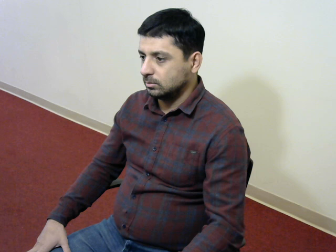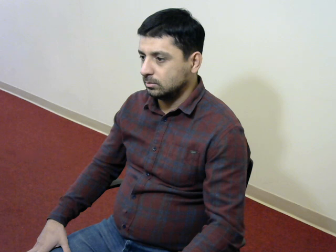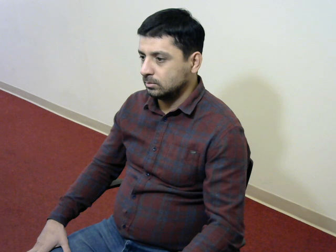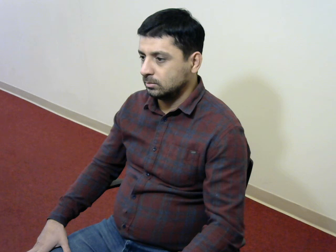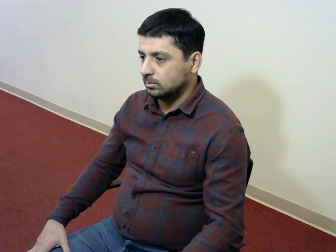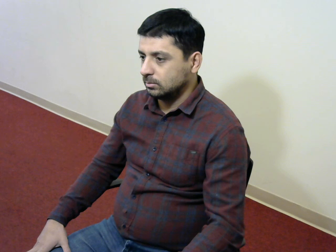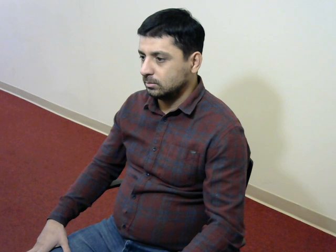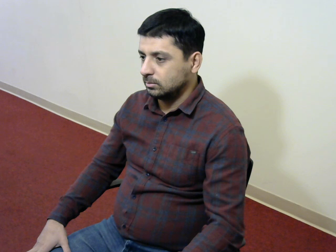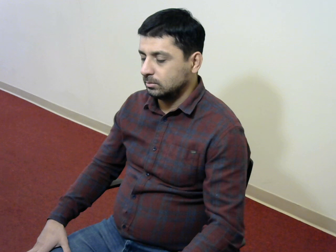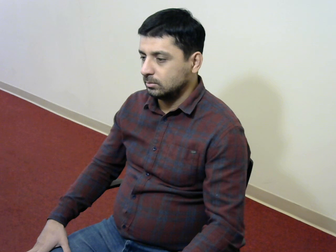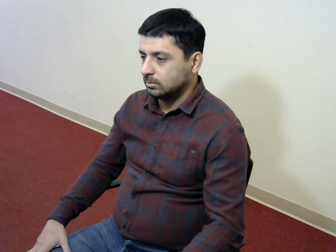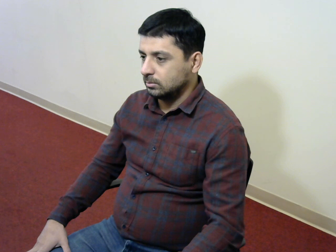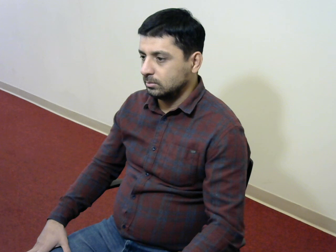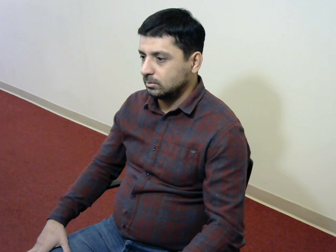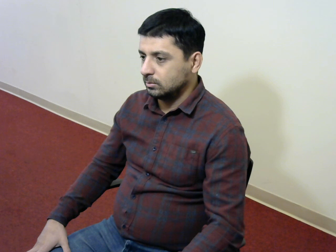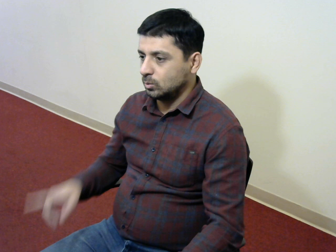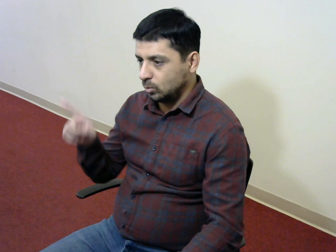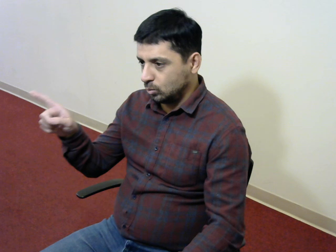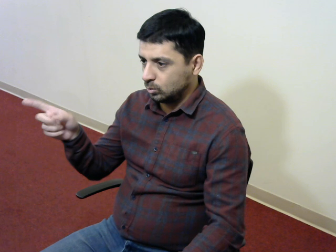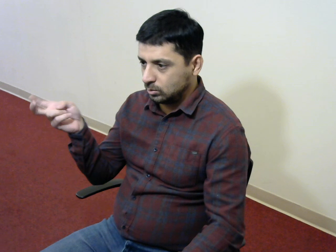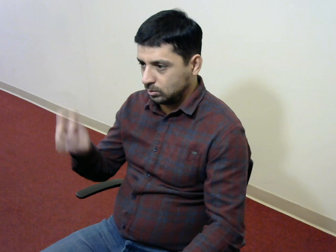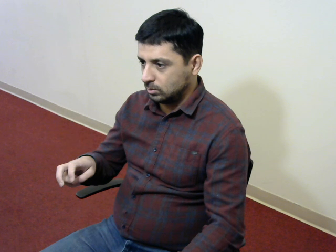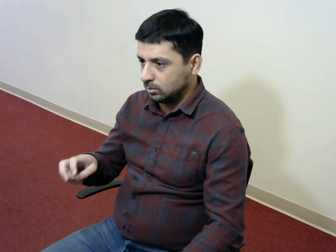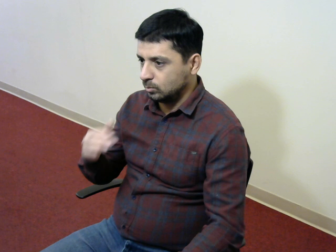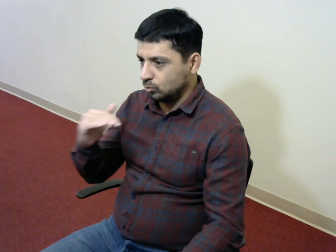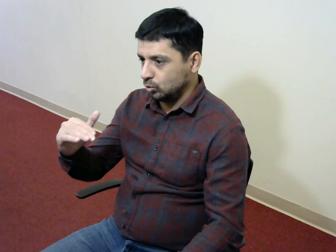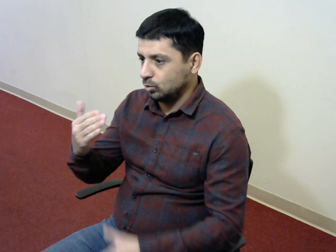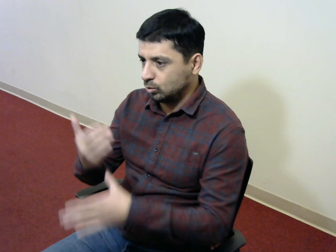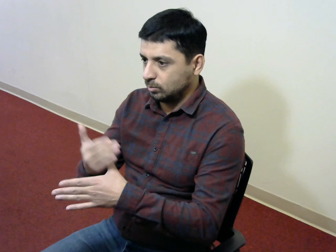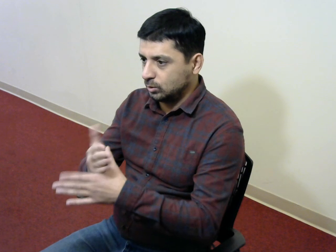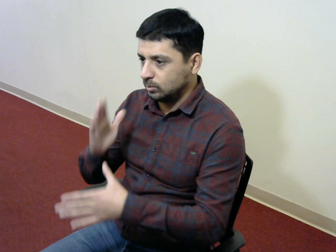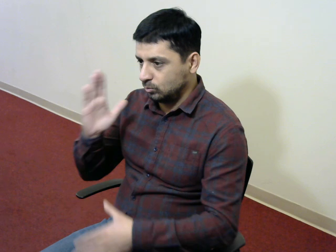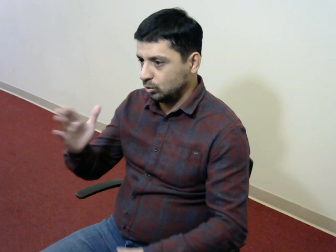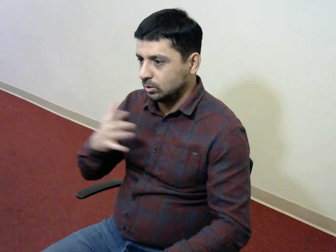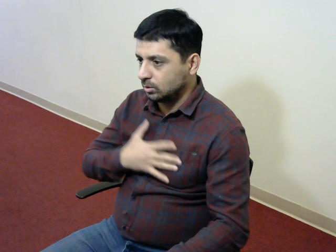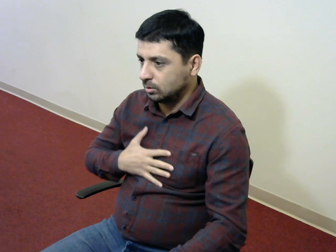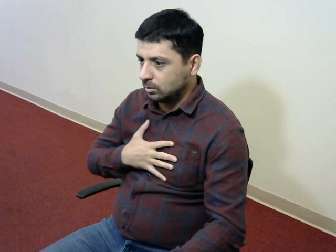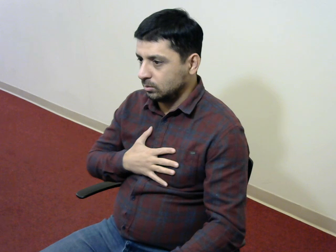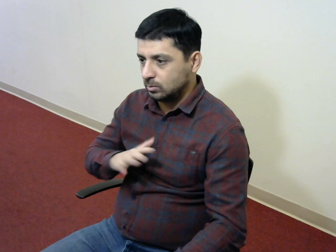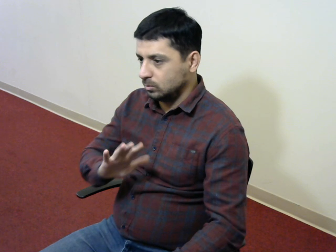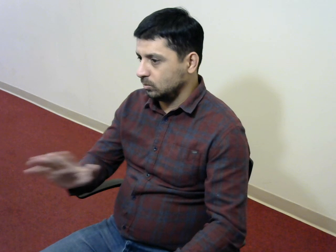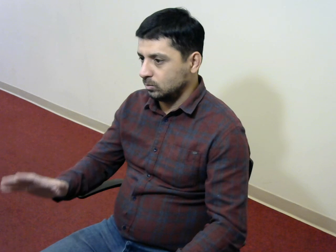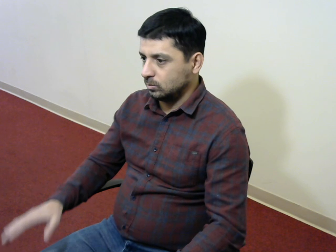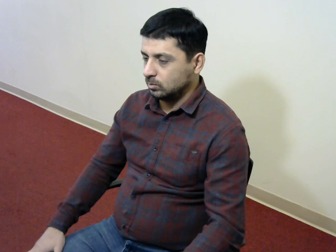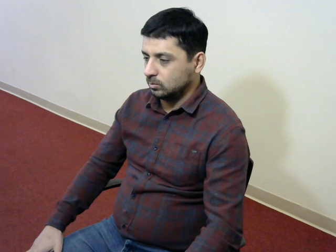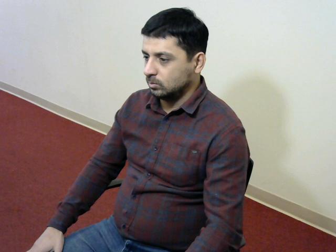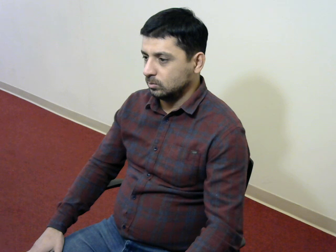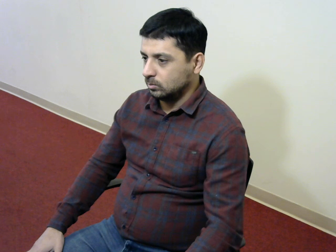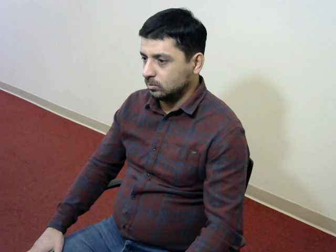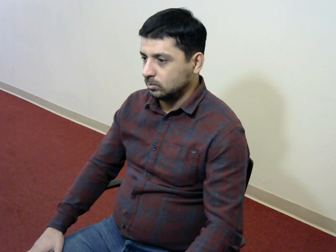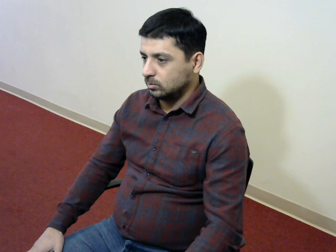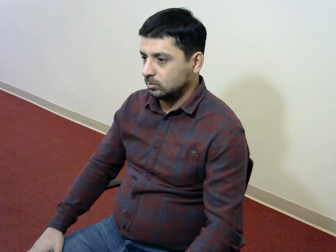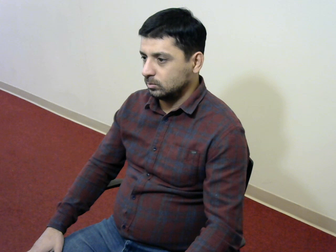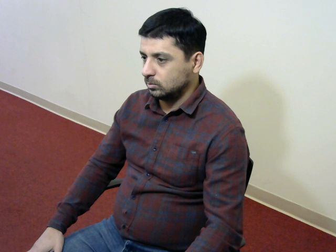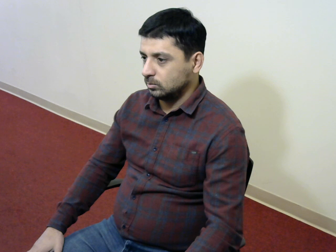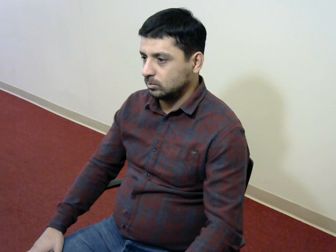O gəlib sizə kömək edəcək, narahat olmayın